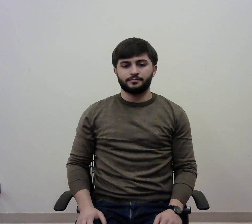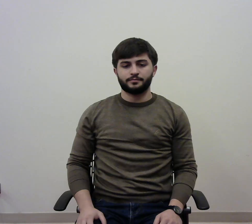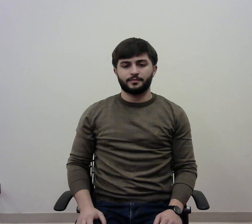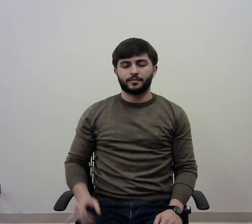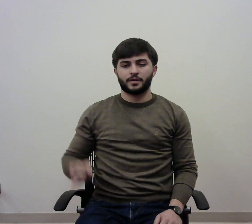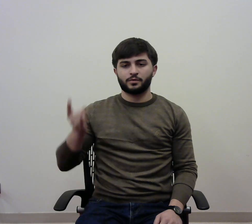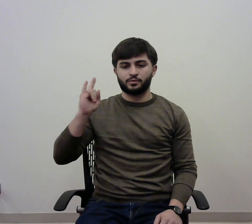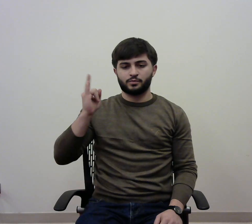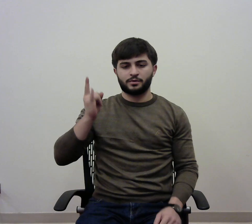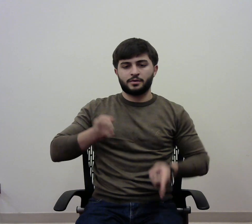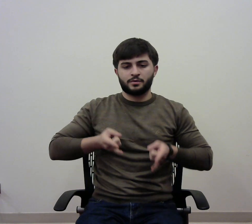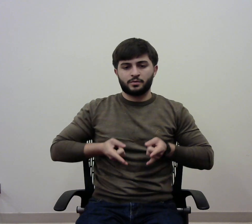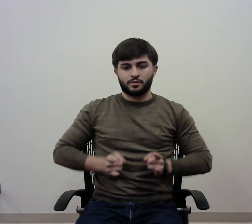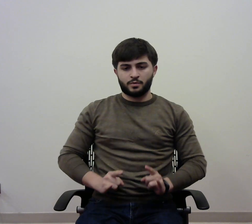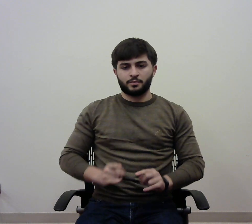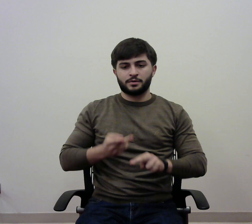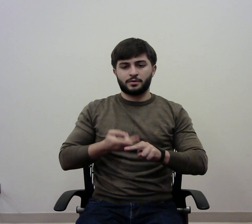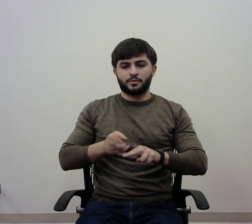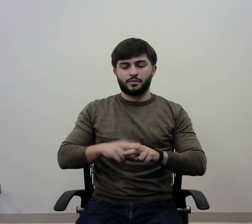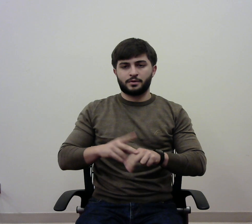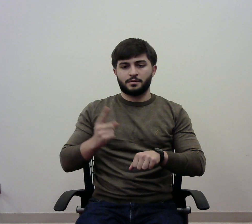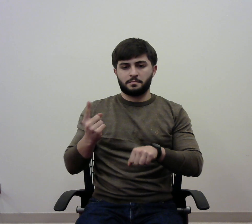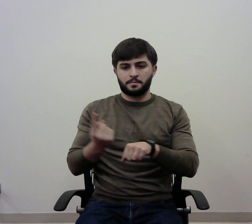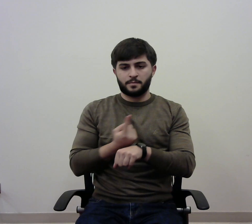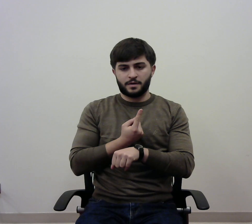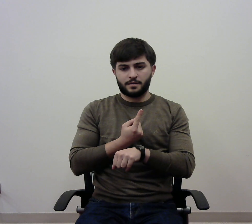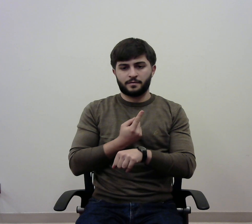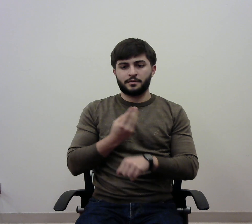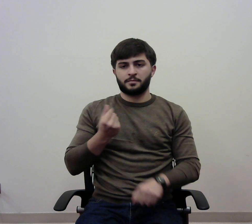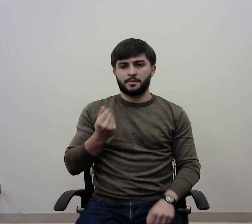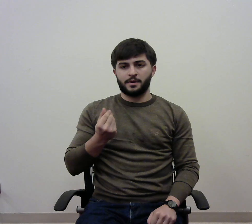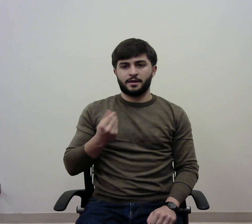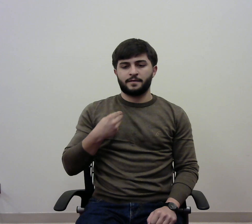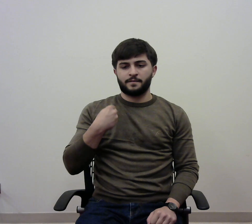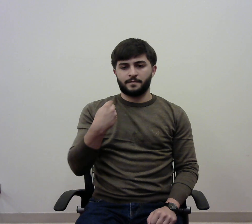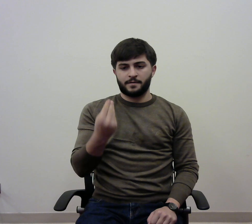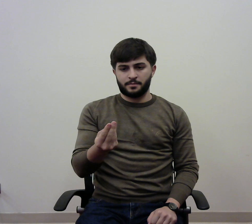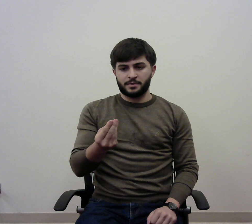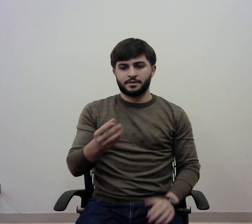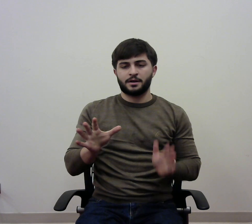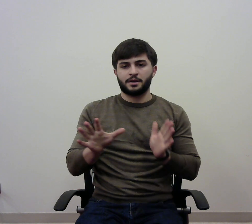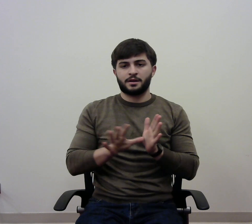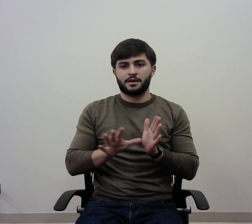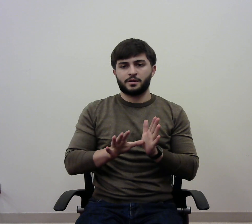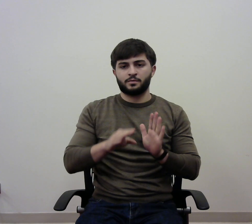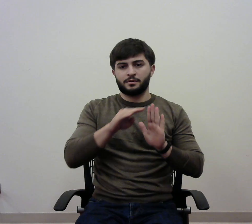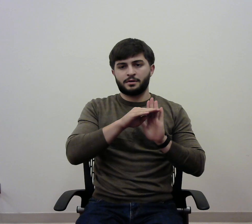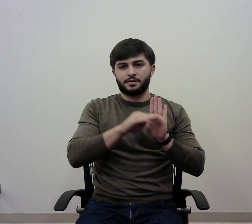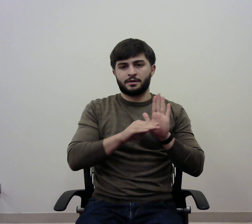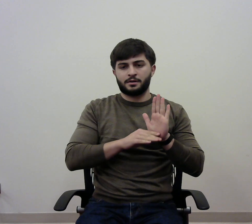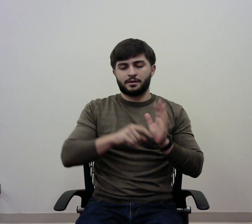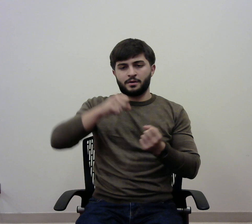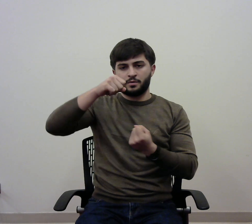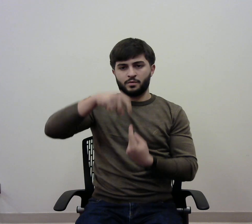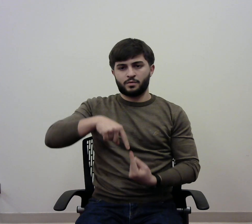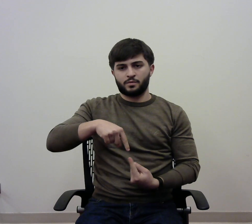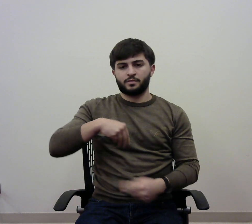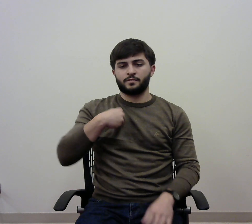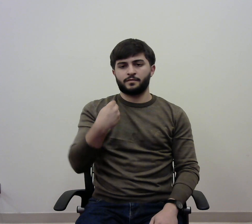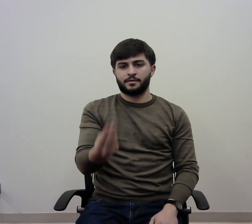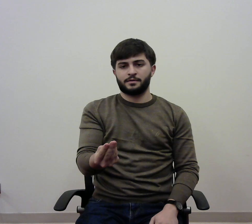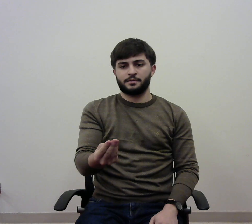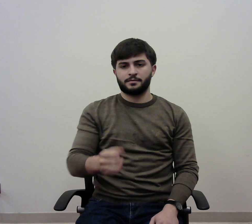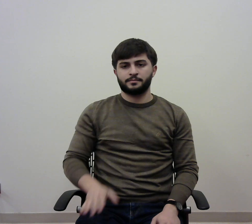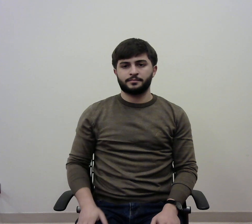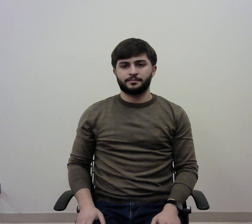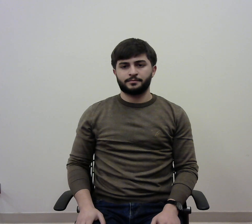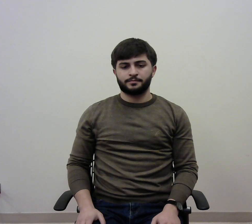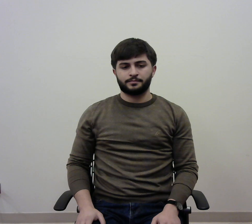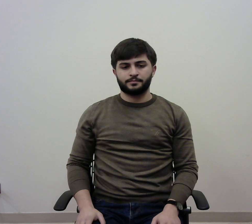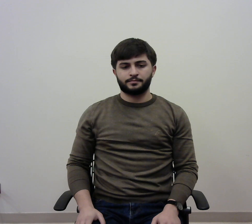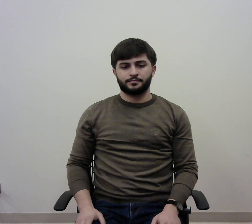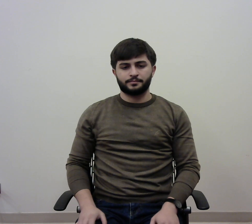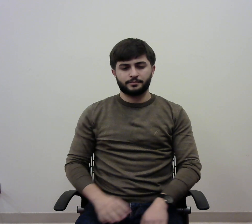Uşağın doğulmasına görə birdəfəlik məbləğin verilməsi elektron qaydaya uyğun verilir